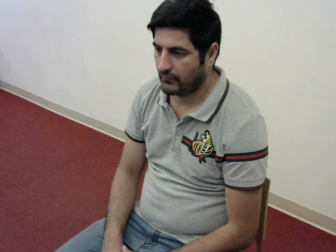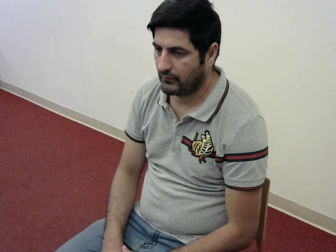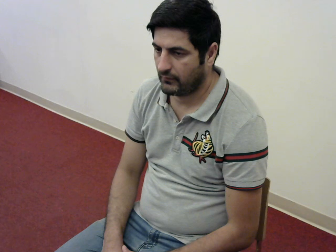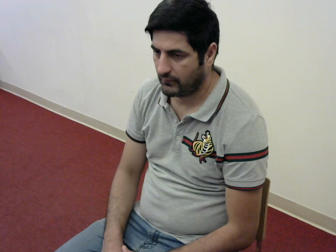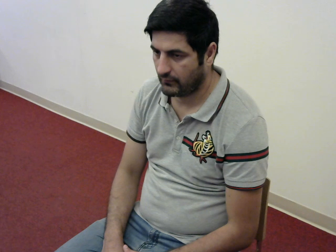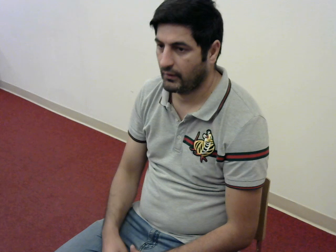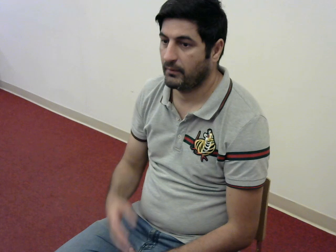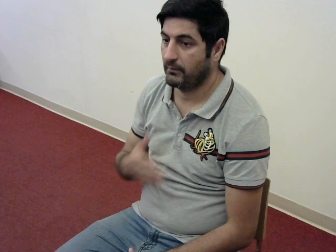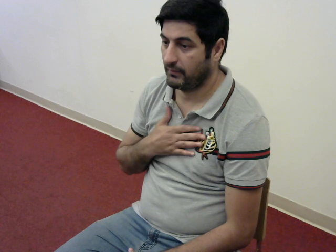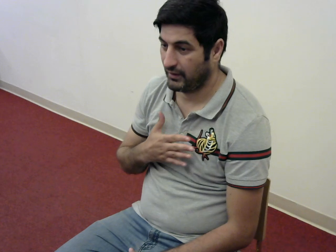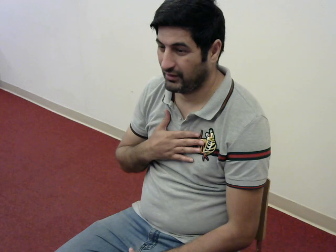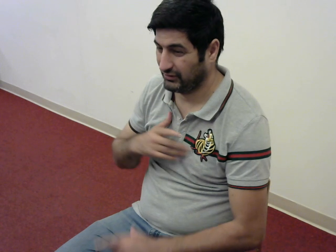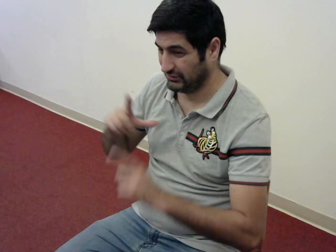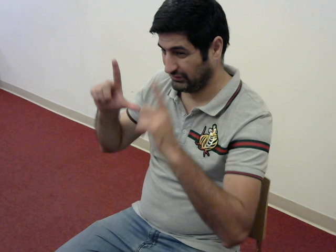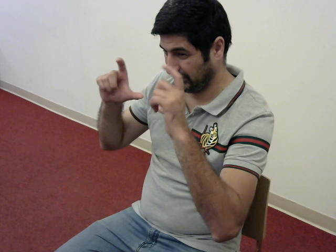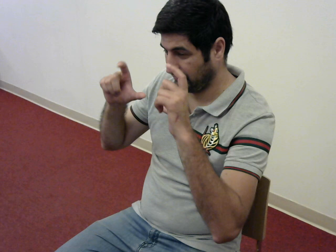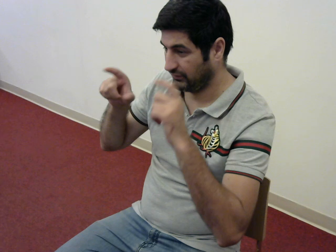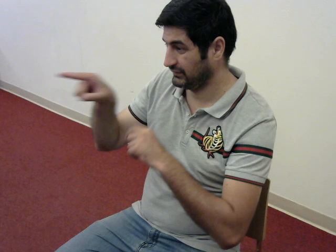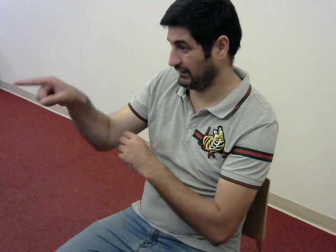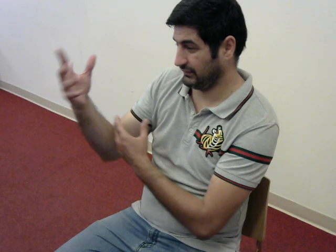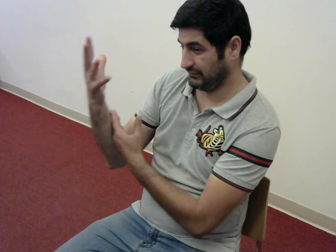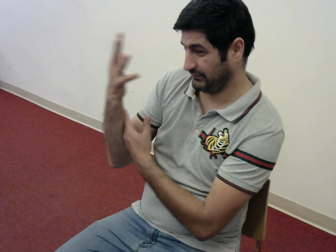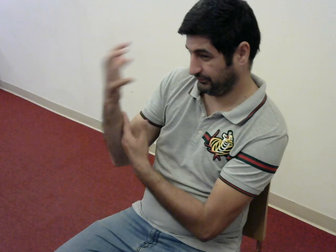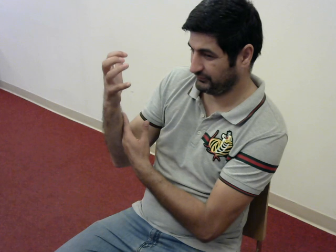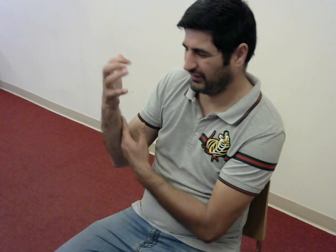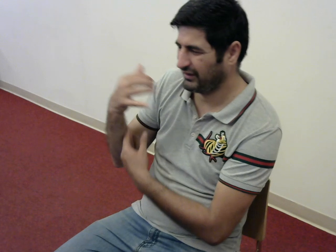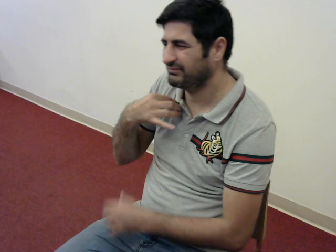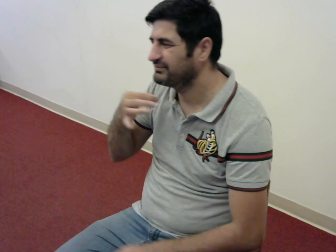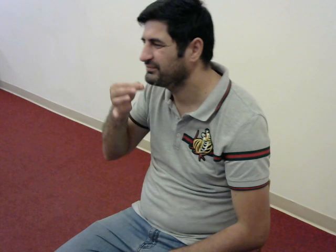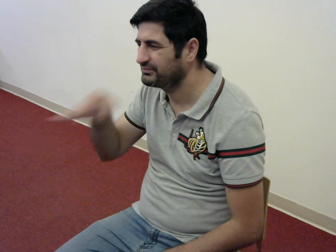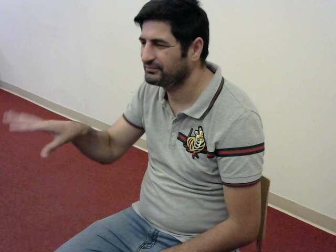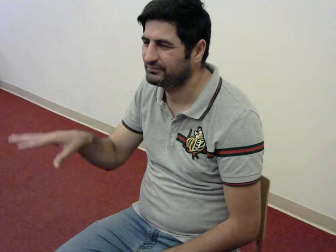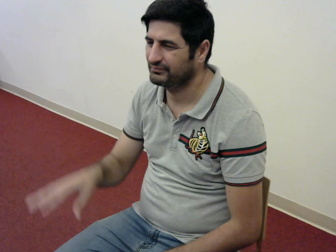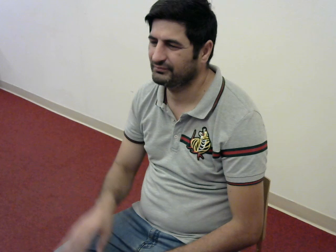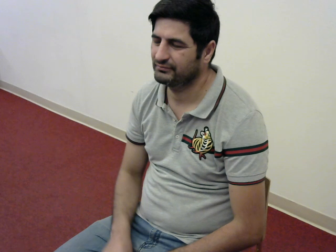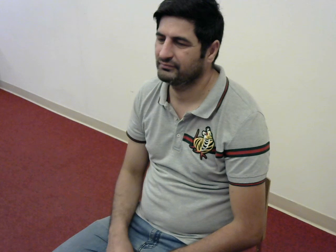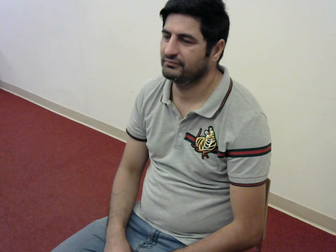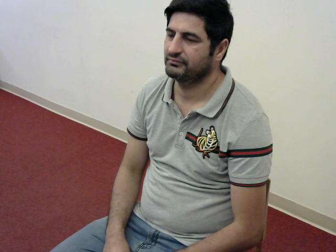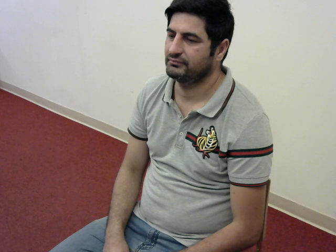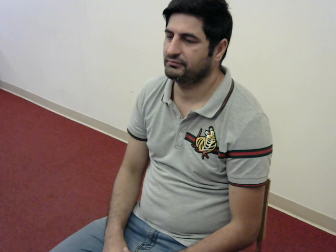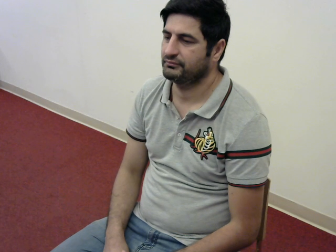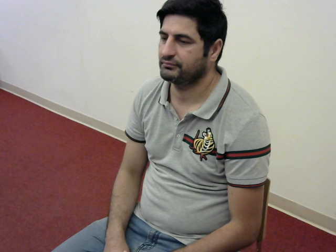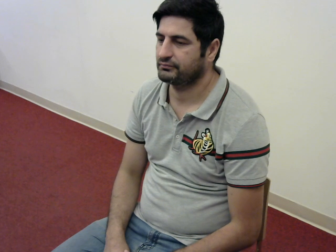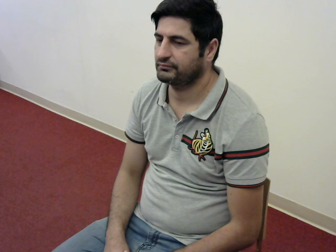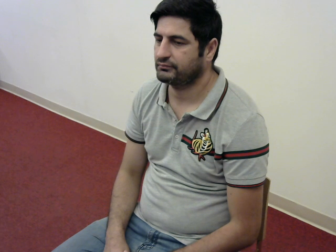Mənim şəkil çəkdirməkdən xoşum gəlir